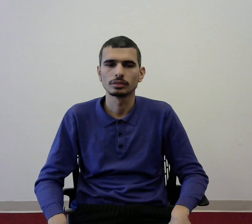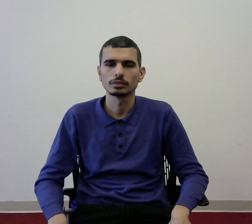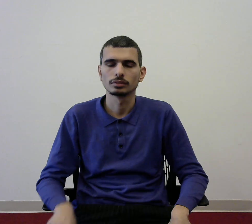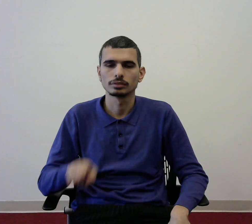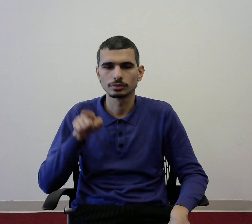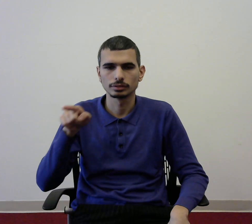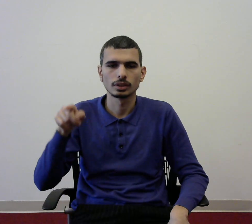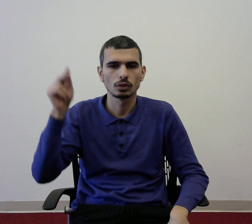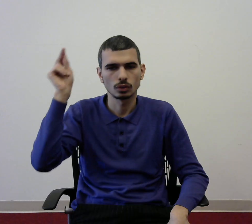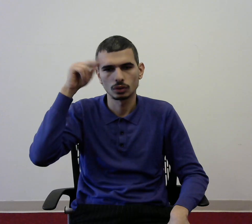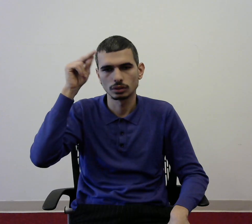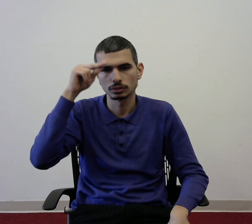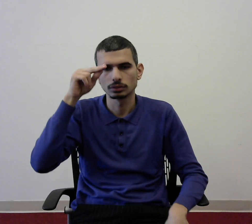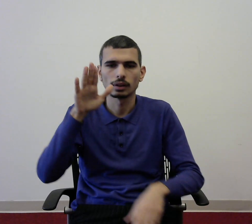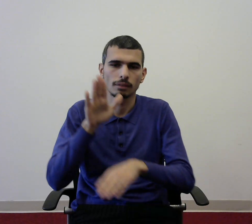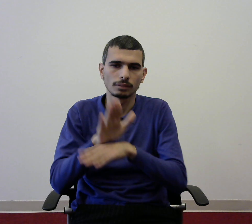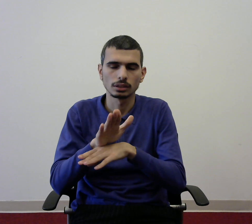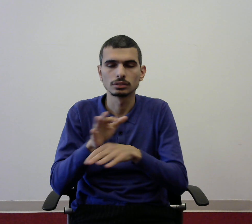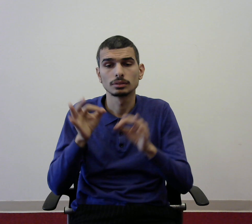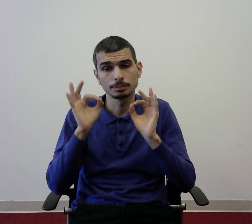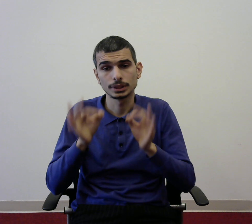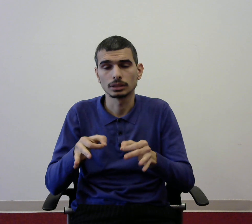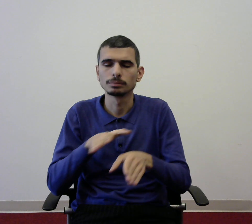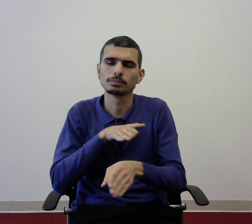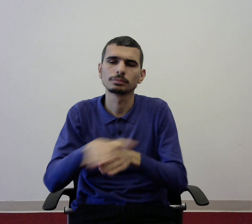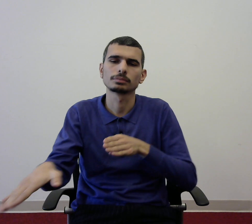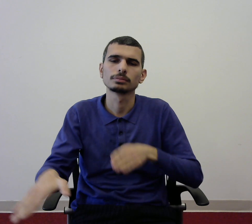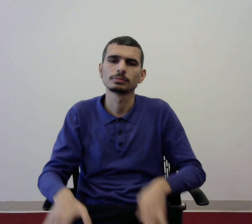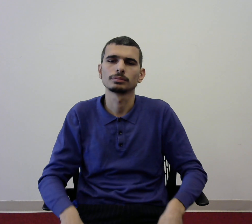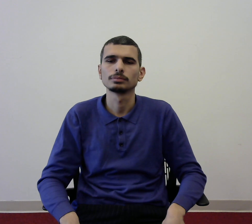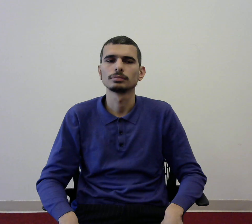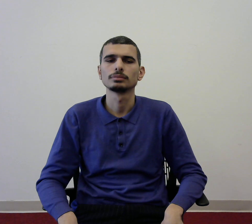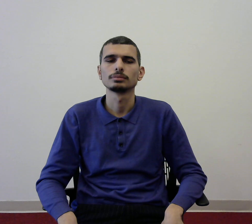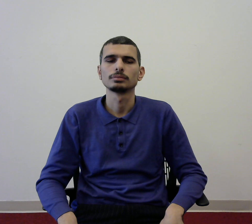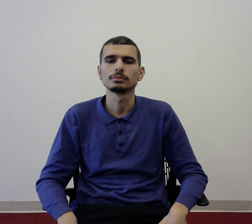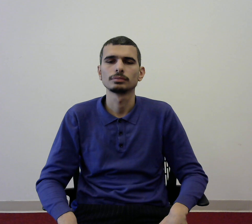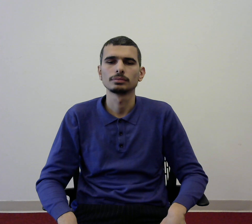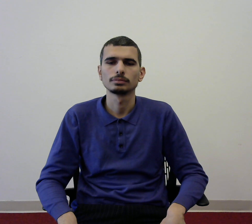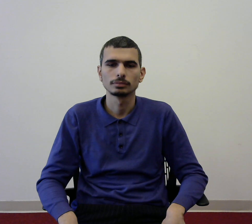Sənin şagirdin tapşırıqları düzgün yerinə yetirib